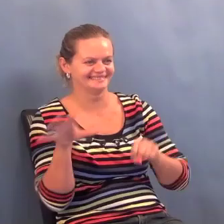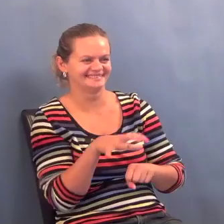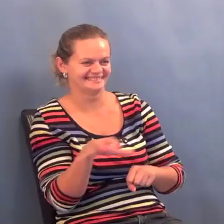Podobnie.